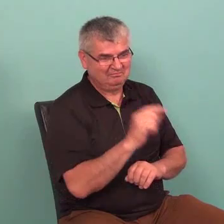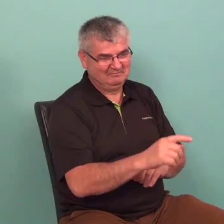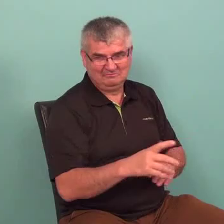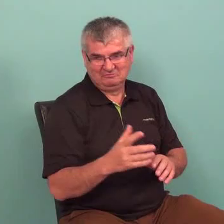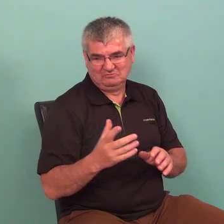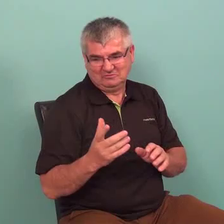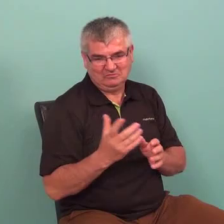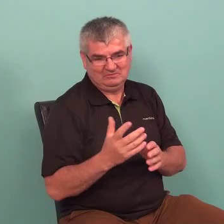I już.